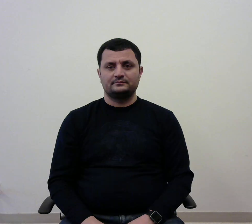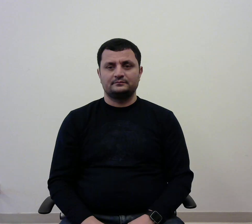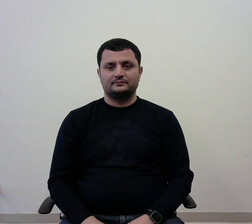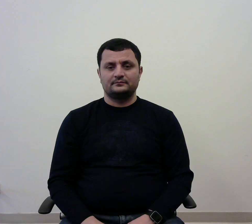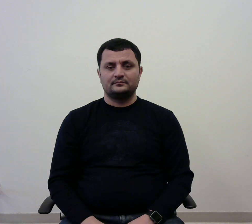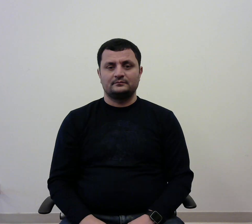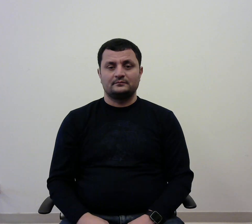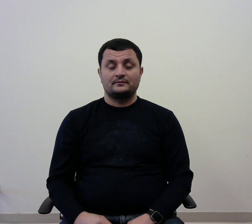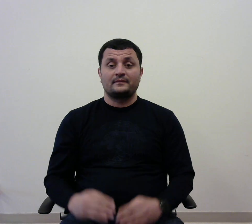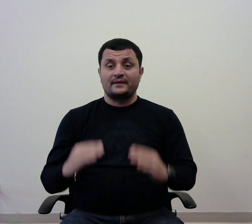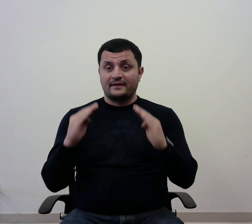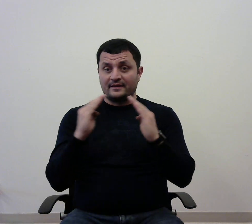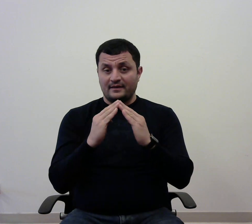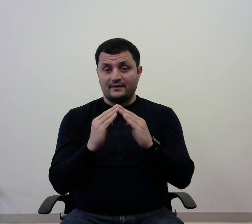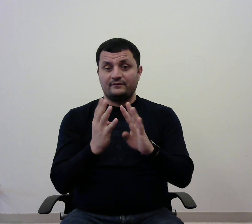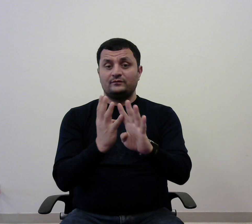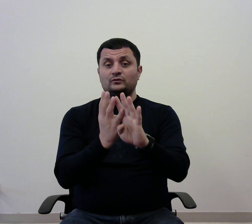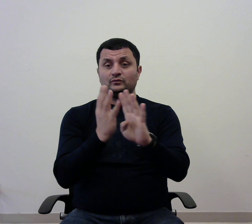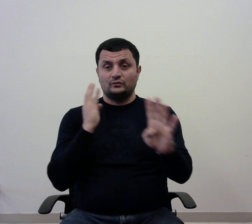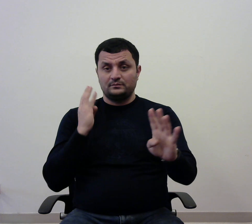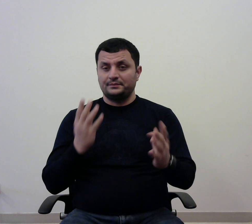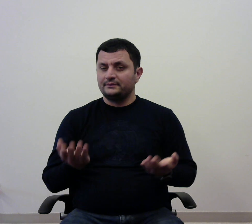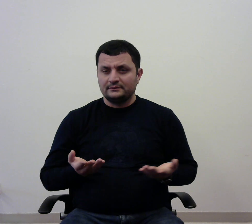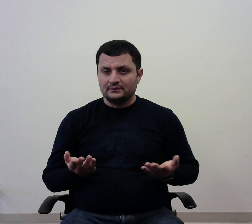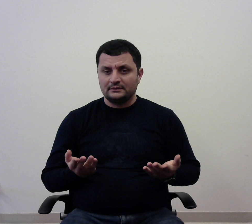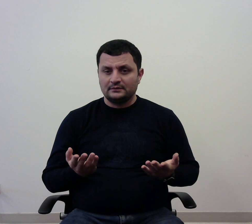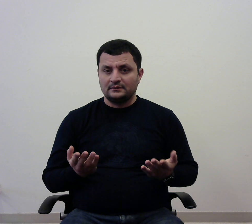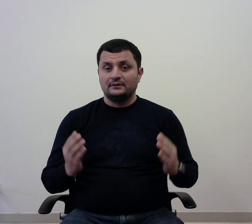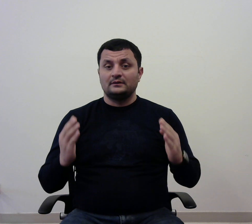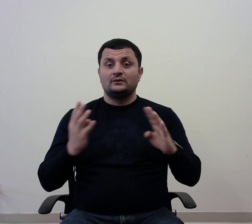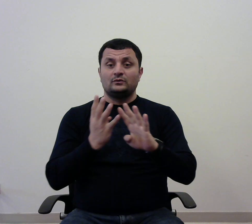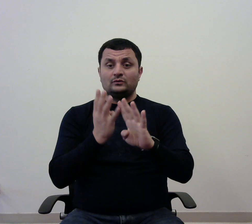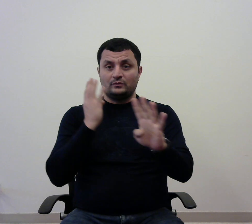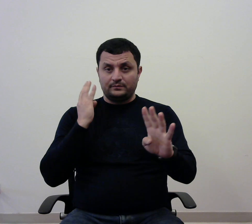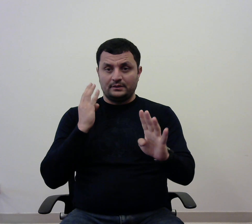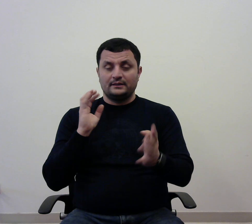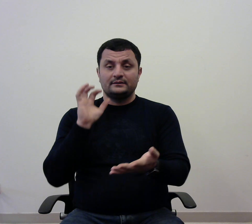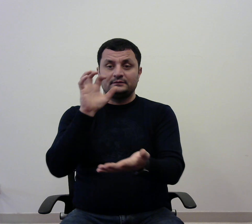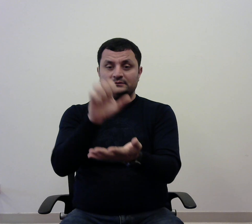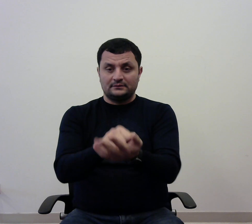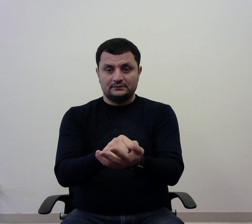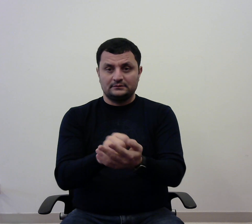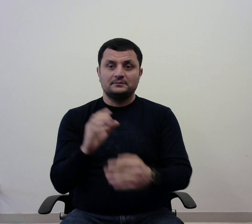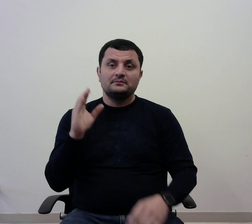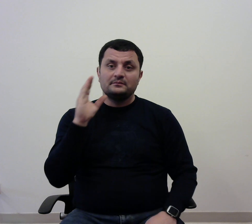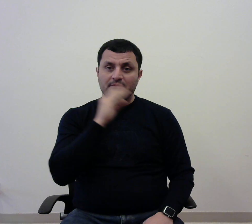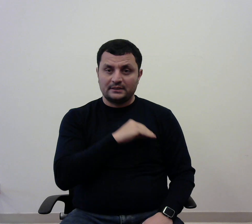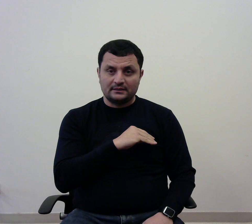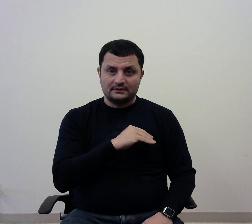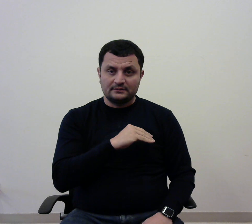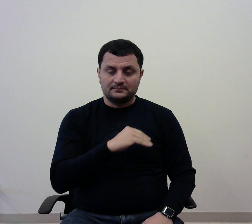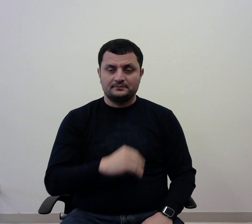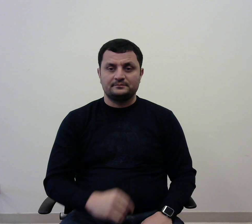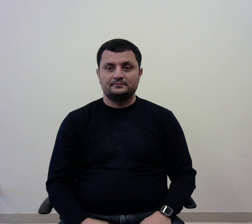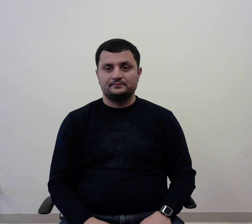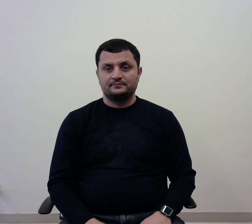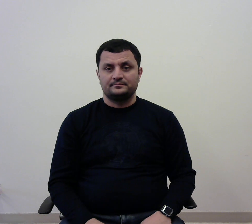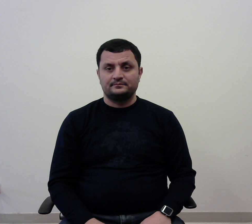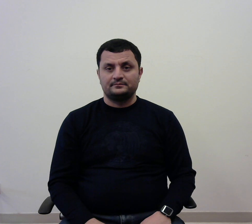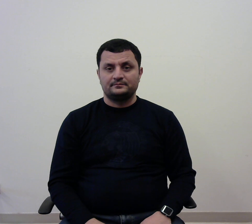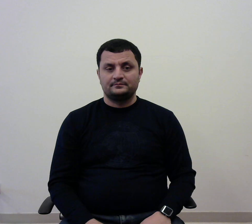Ev növbəsinə necə növbə tuta bilərəm?